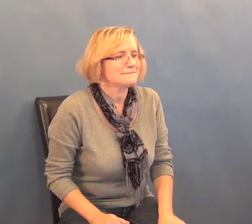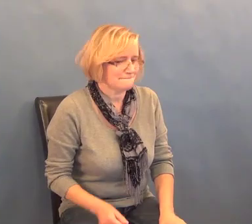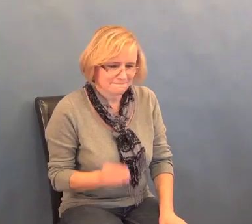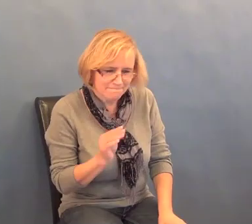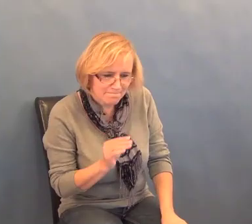Jeszcze.